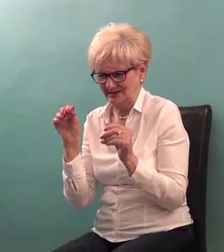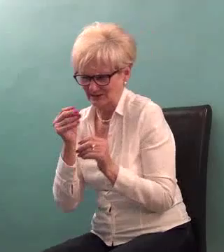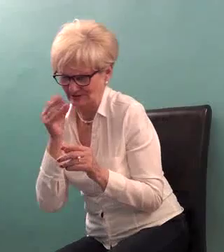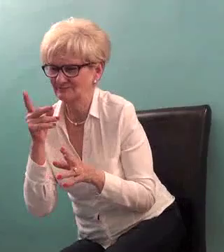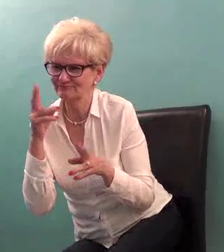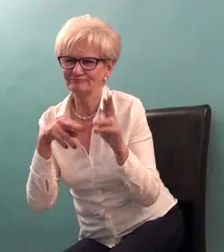Już pozwiedzali.